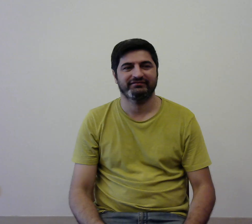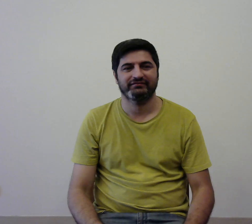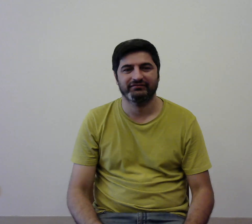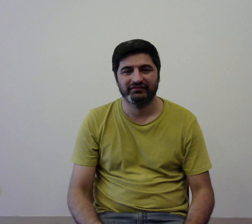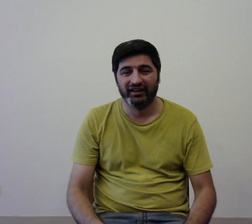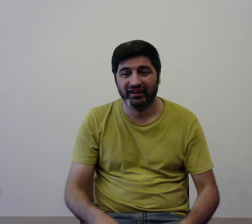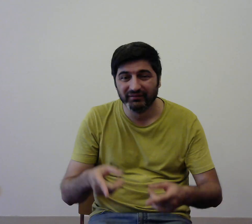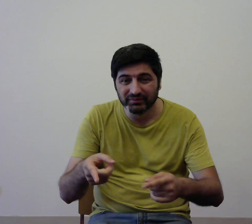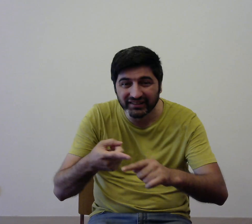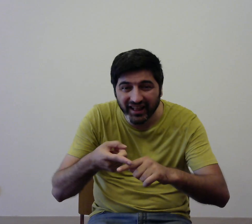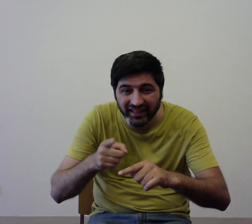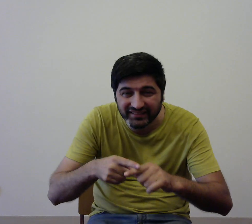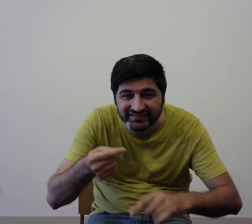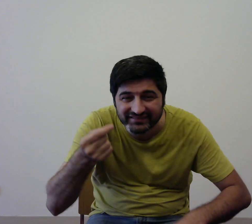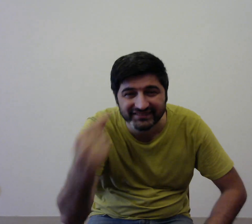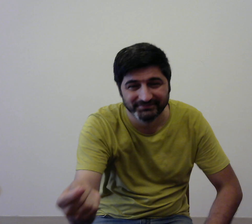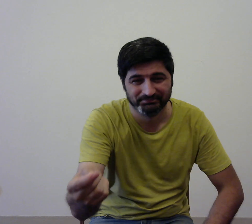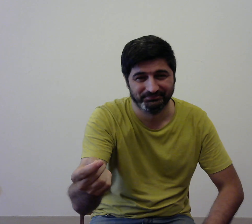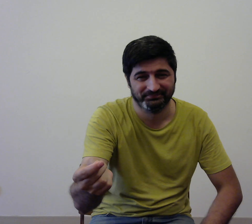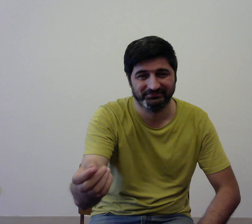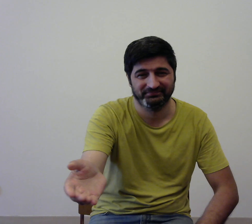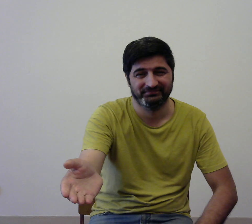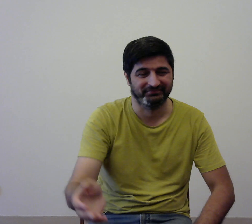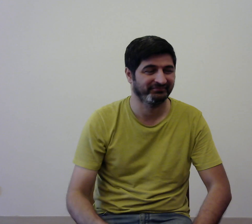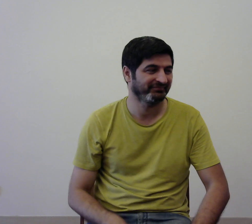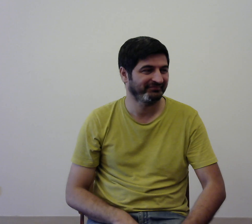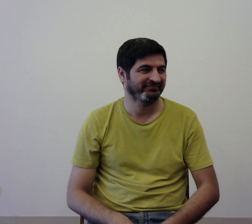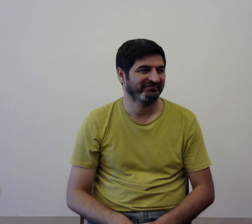Bu ucuzdur